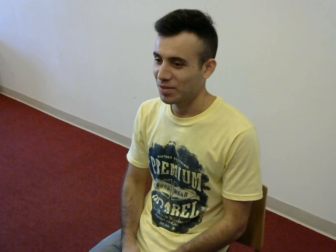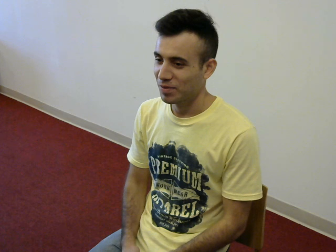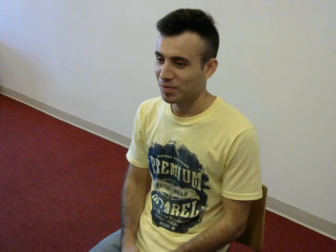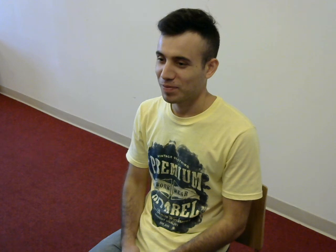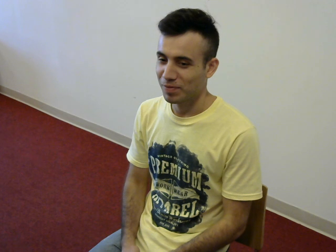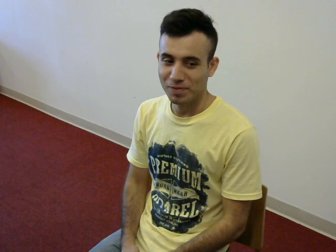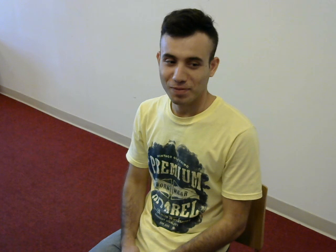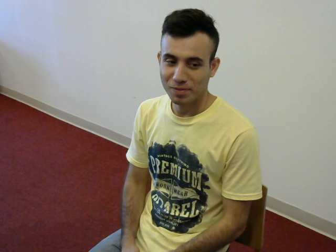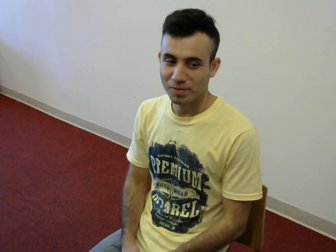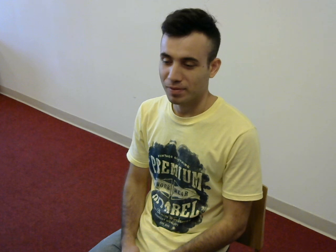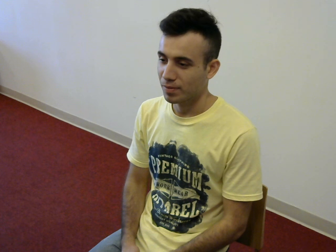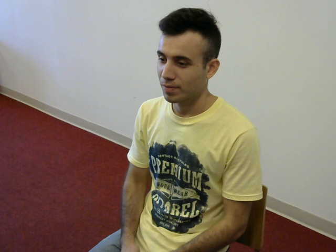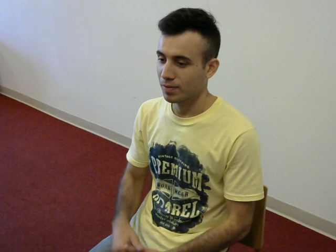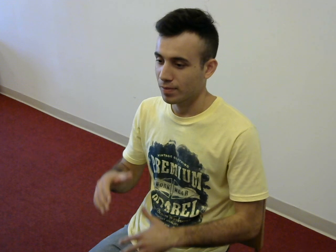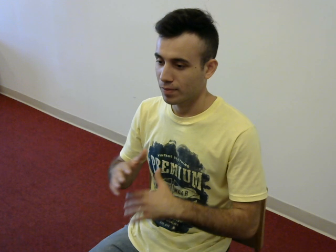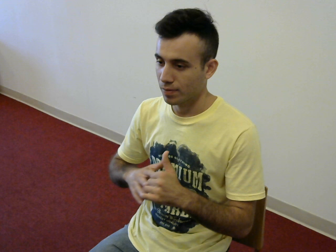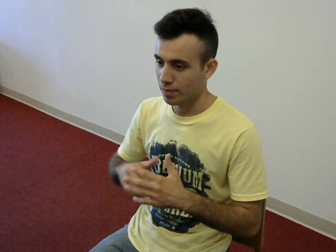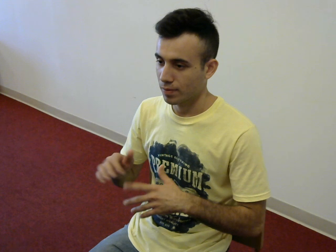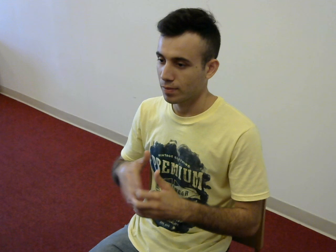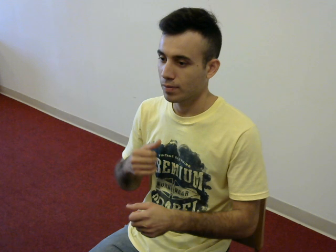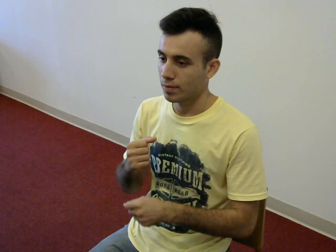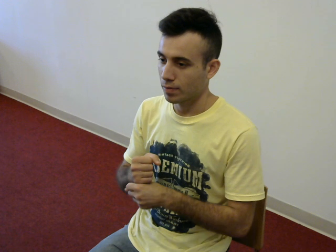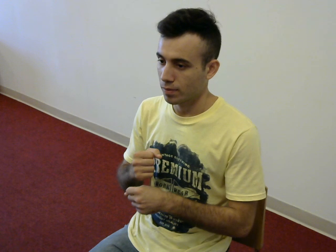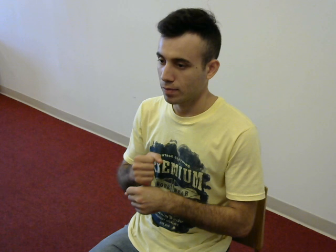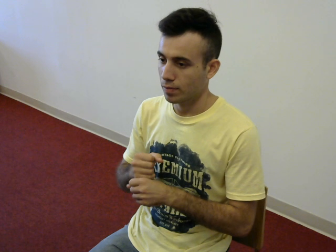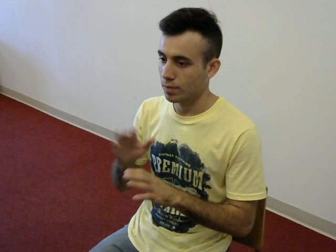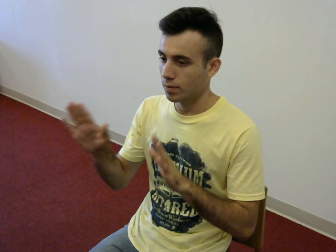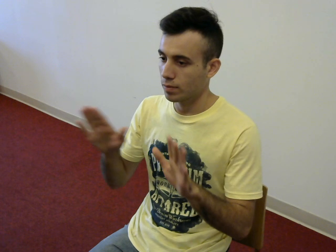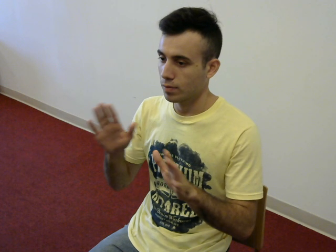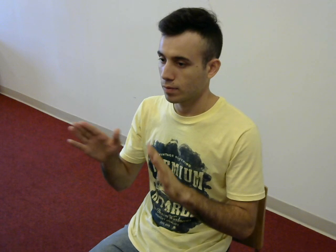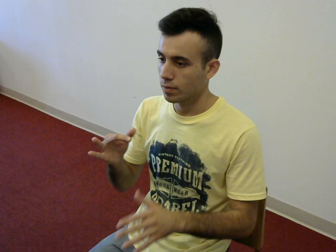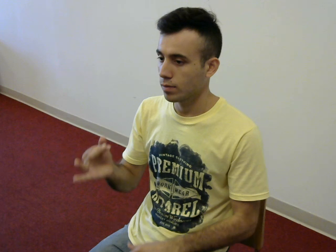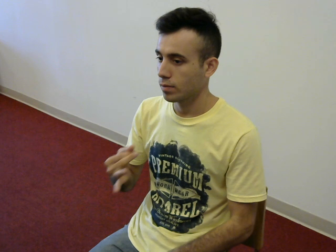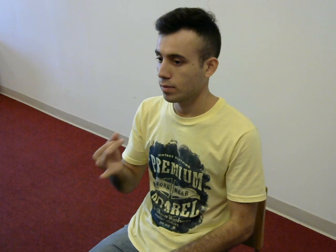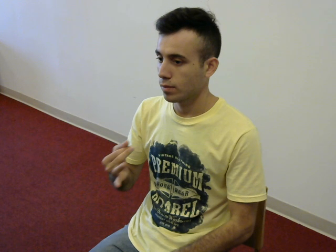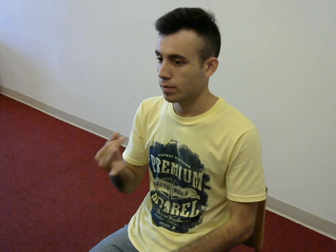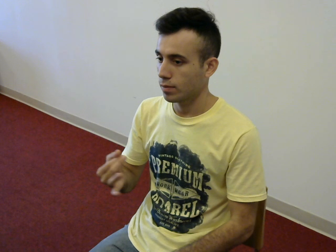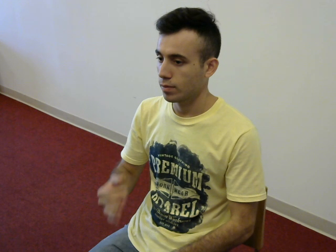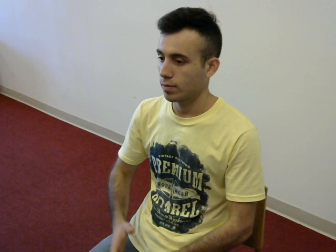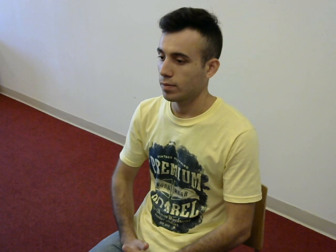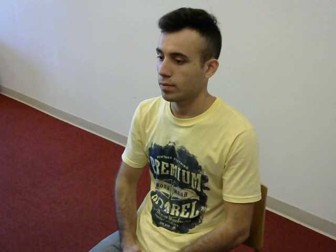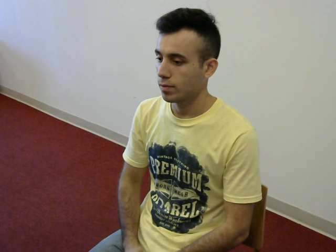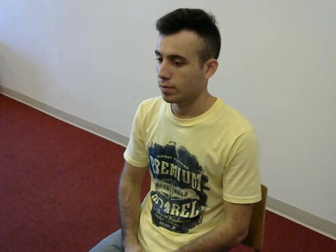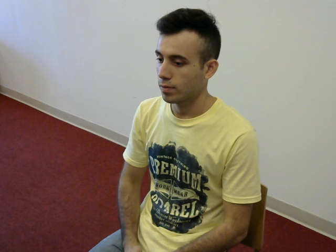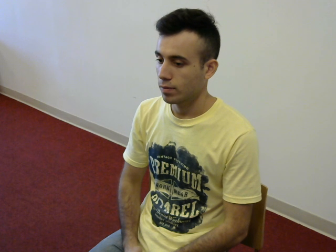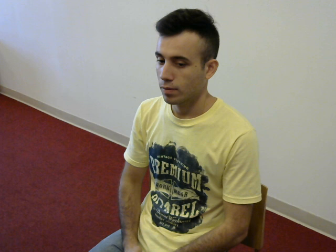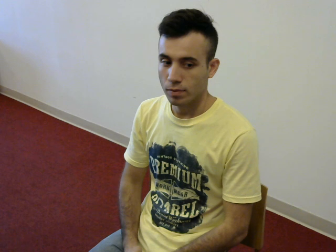Əl işləri sərgisi maraqlı idi